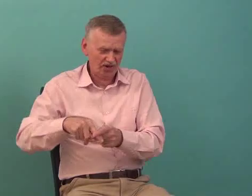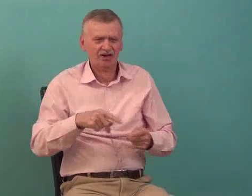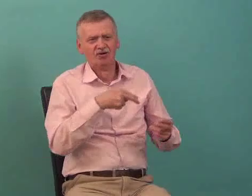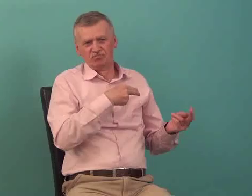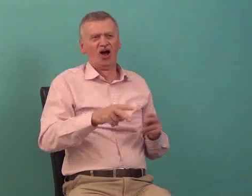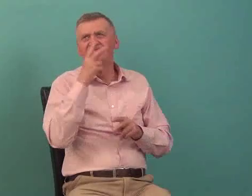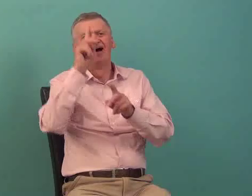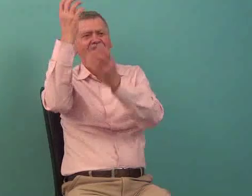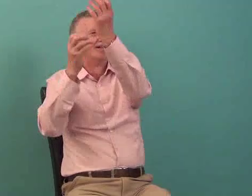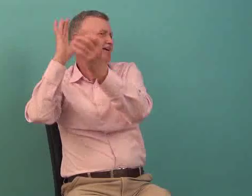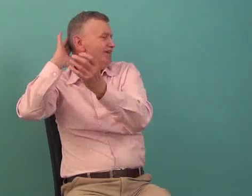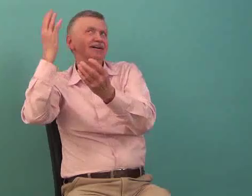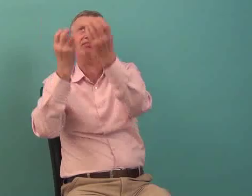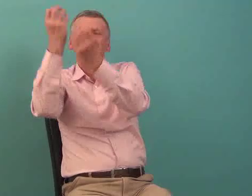Pan nadal zrywa gruszki odwrócony tyłem.